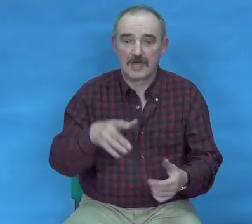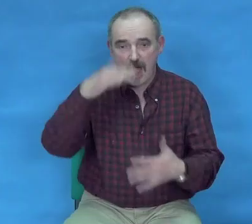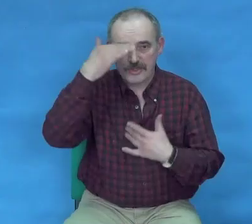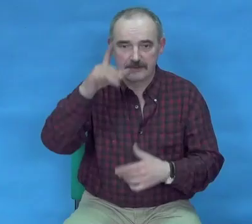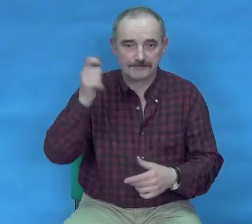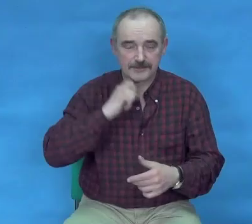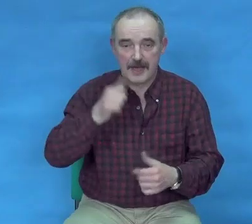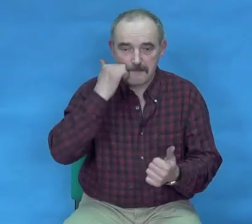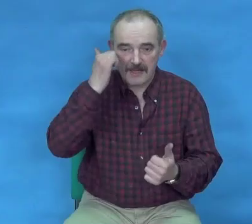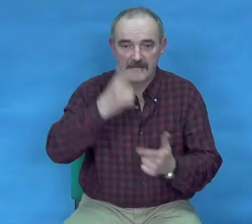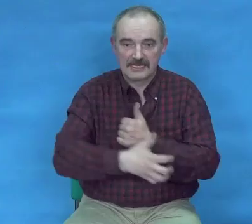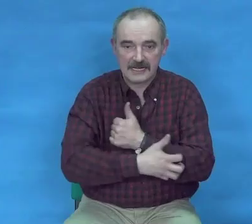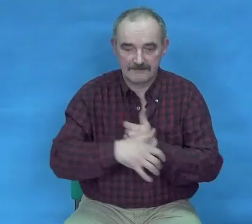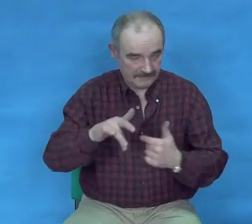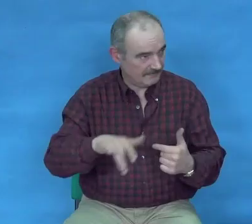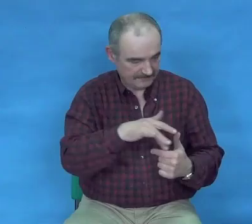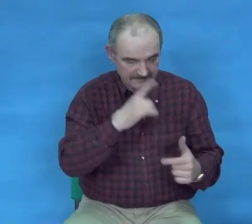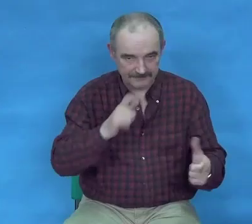W Katowicach byli zabici, w Bytomiu, w Gliwicach...